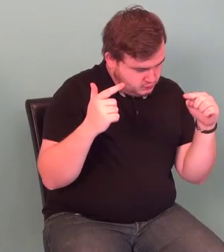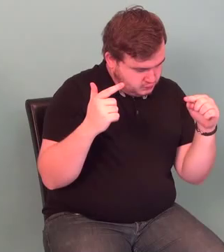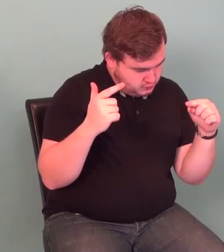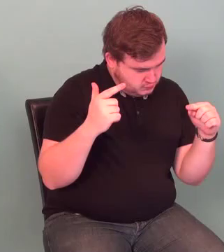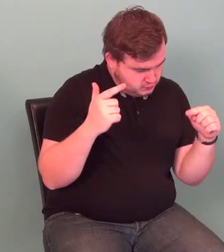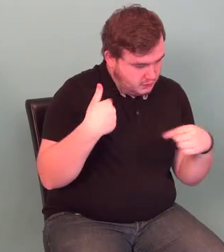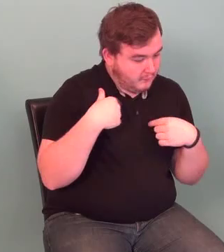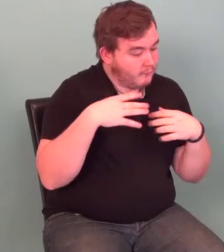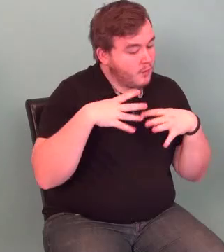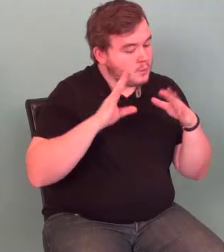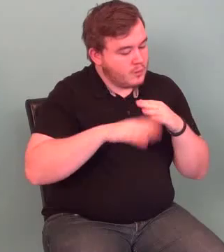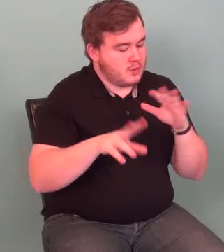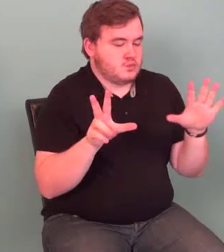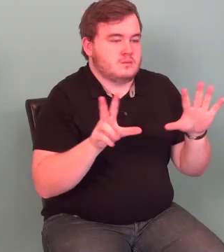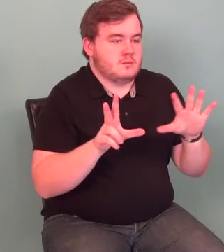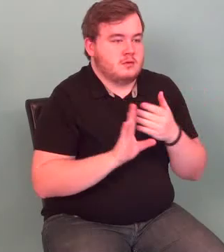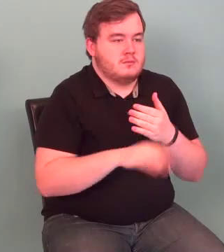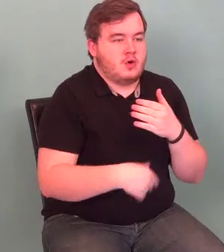Jestem wolny po ósmej.